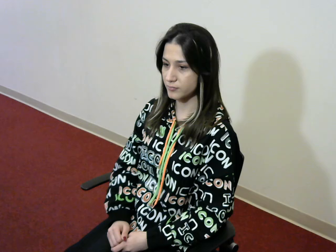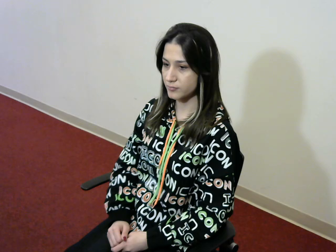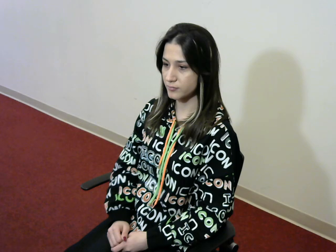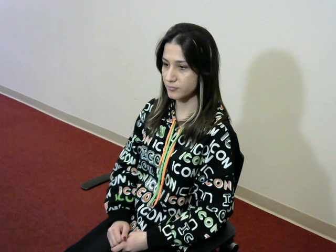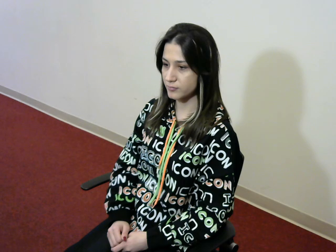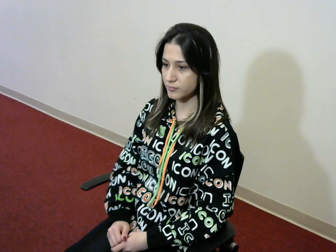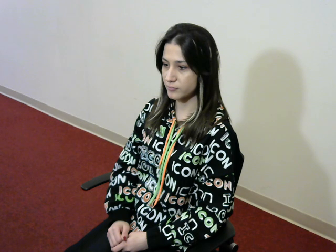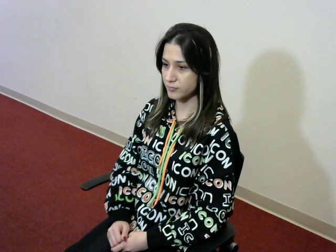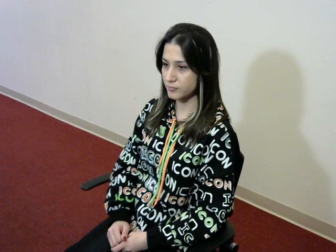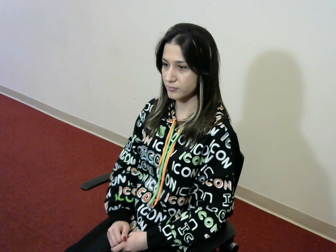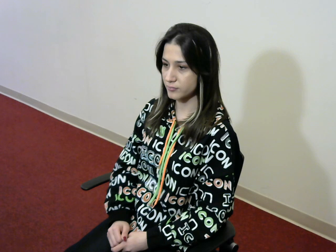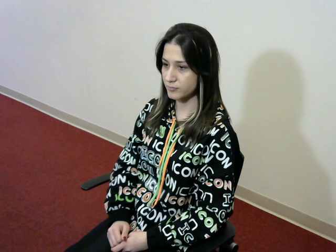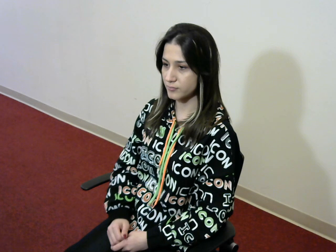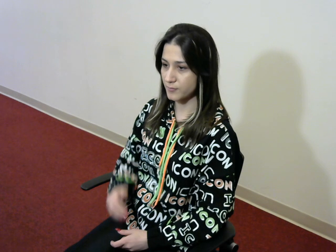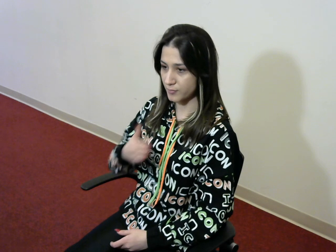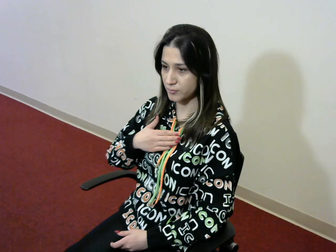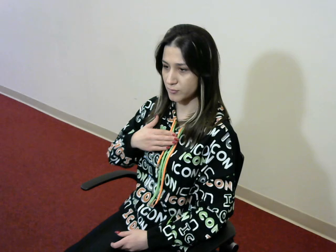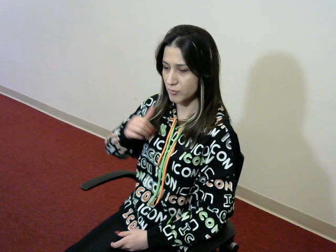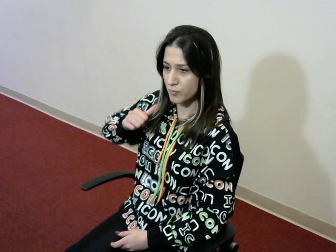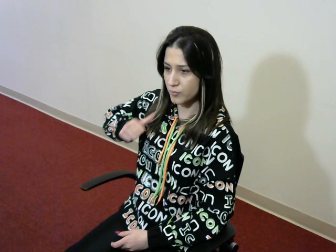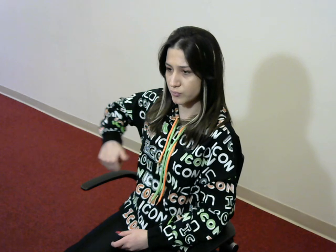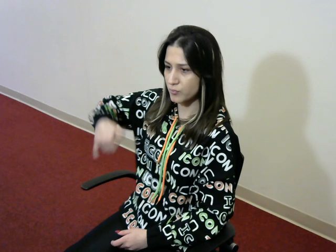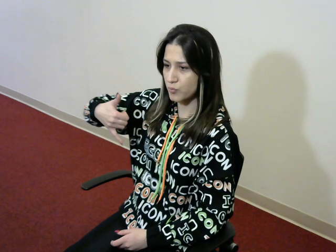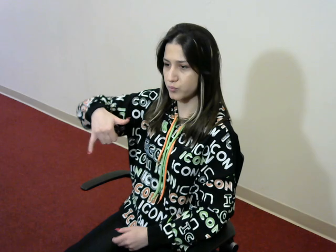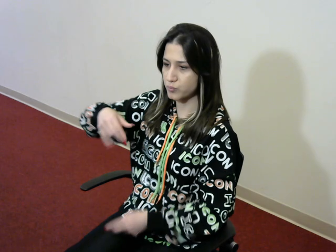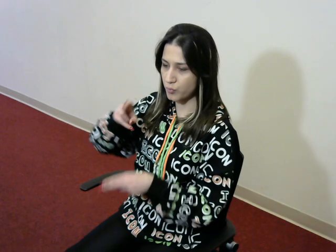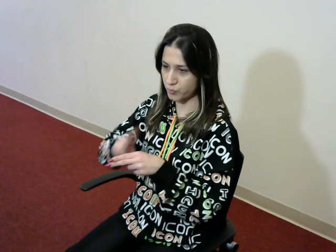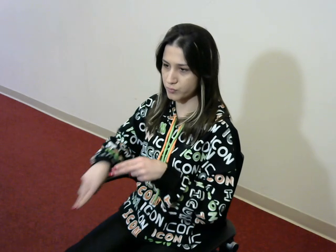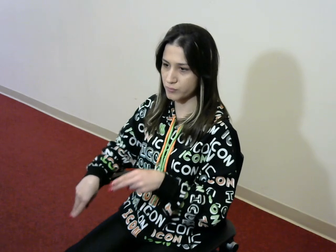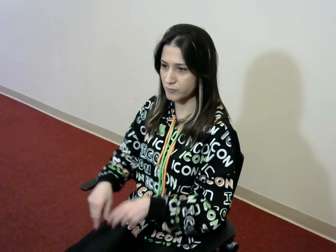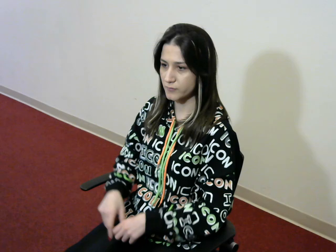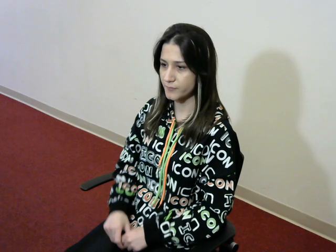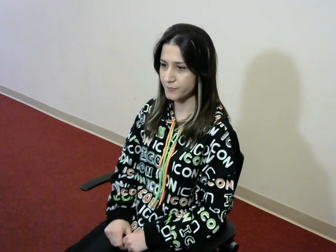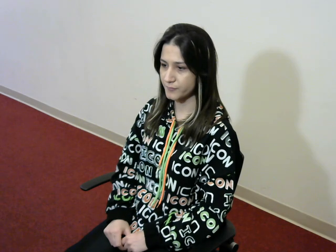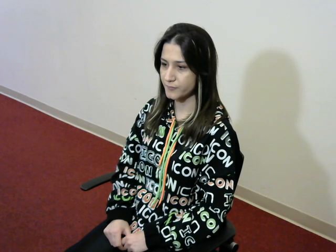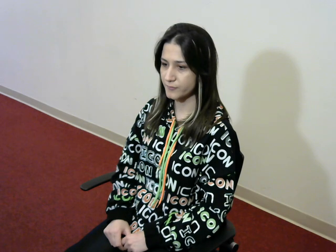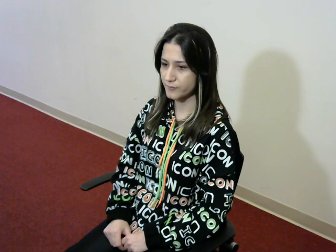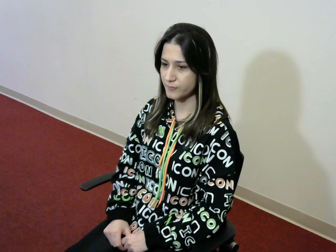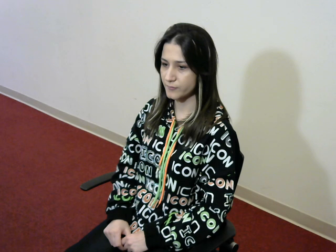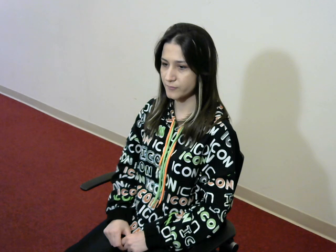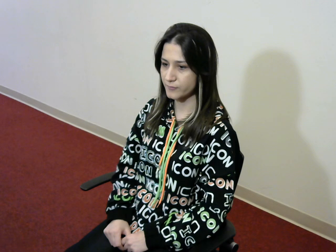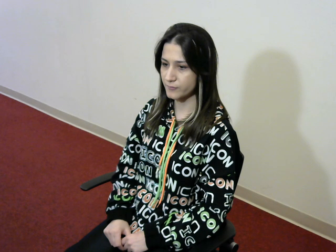Mən çantamı itirmişəm